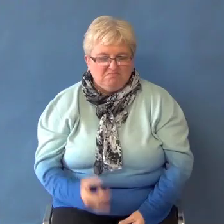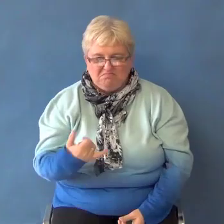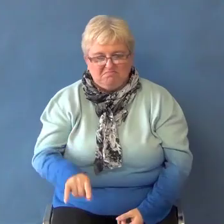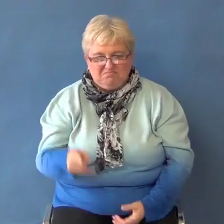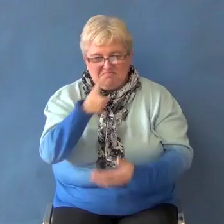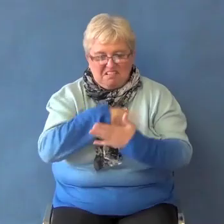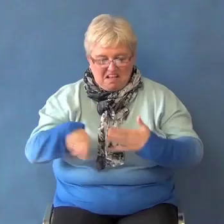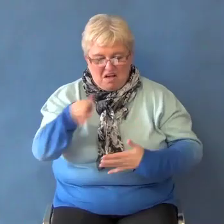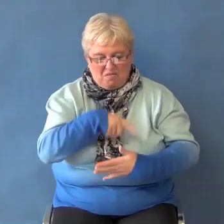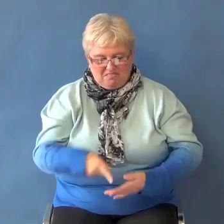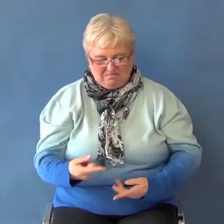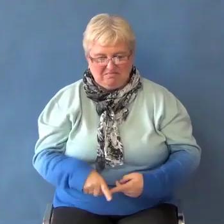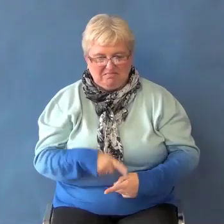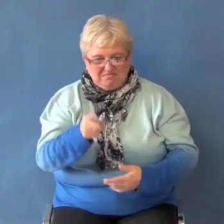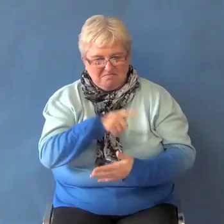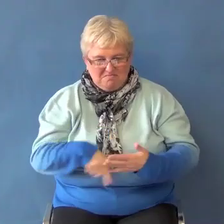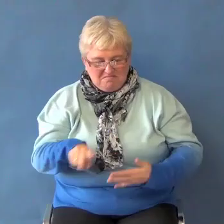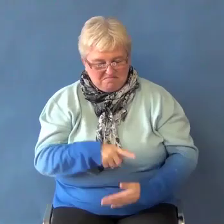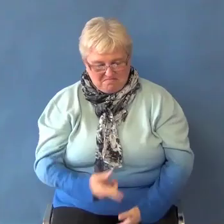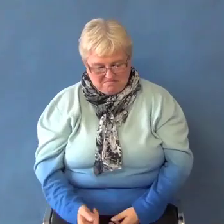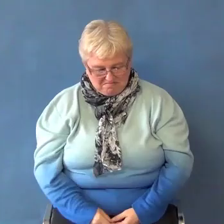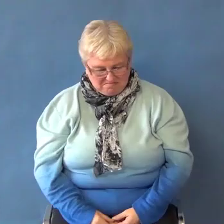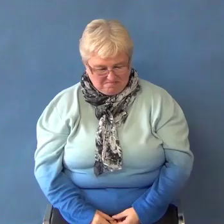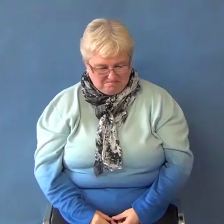To jest co innego, bo ja mam znak okrągły, więc to nie pasuje.